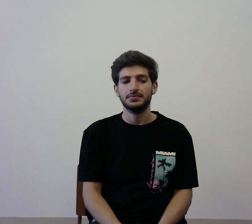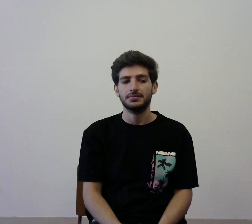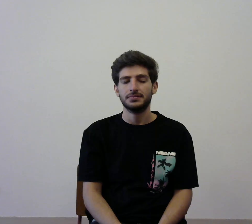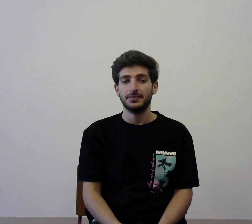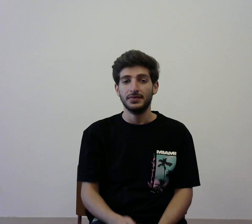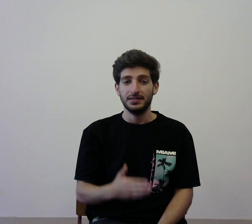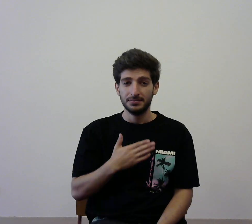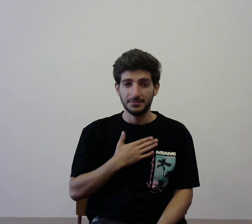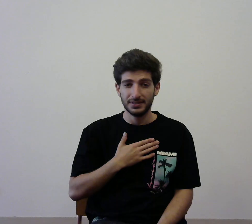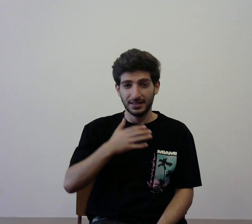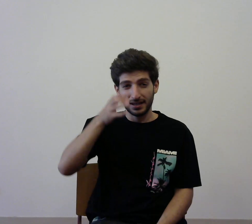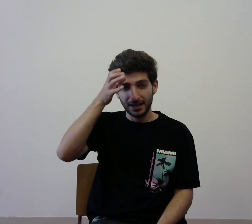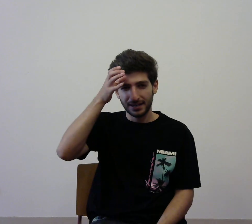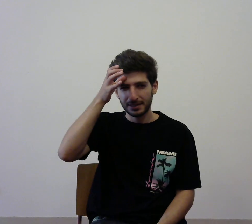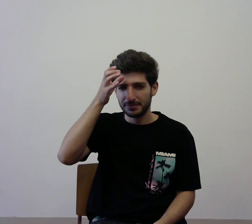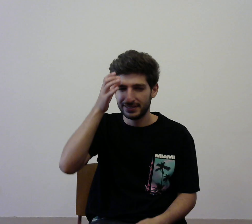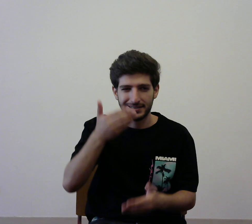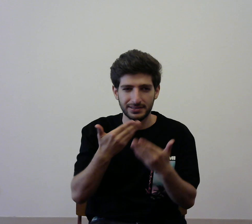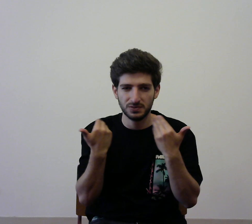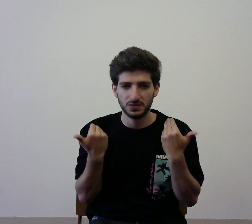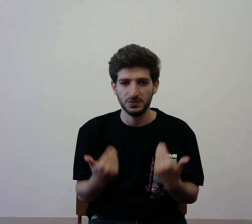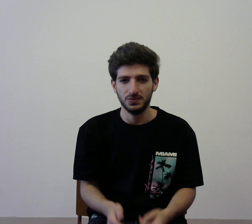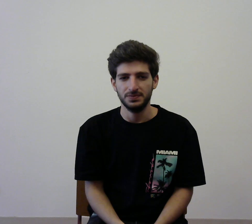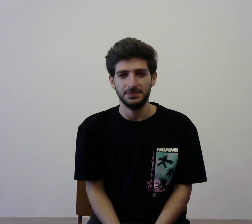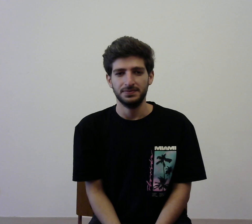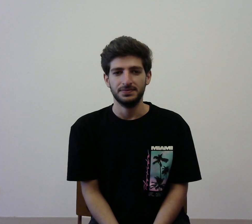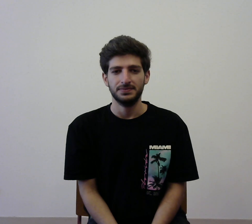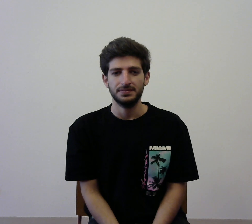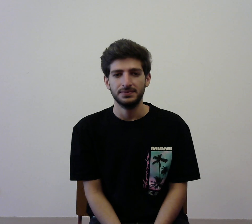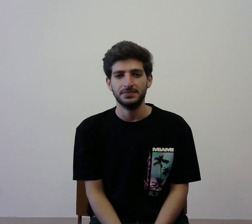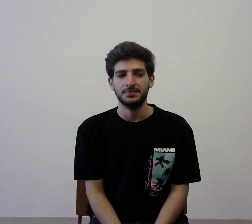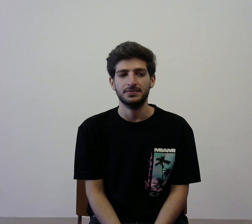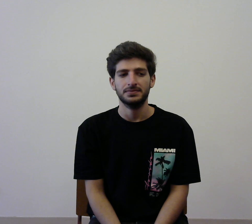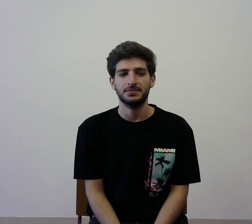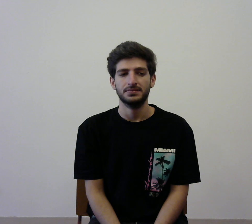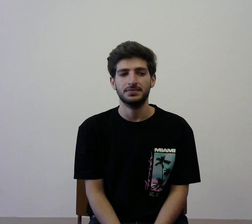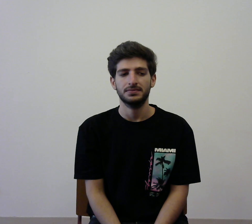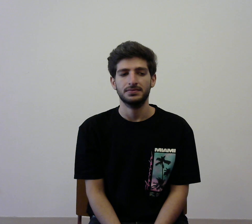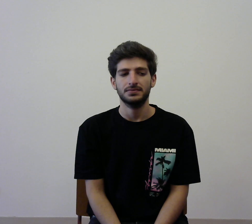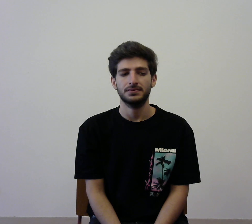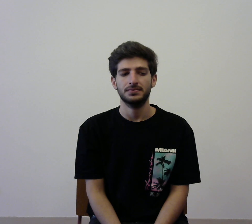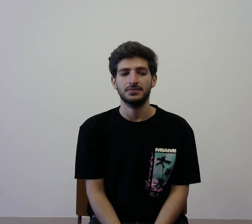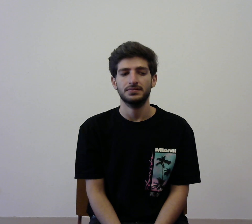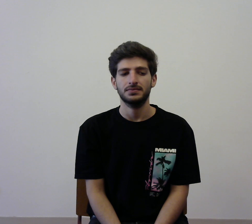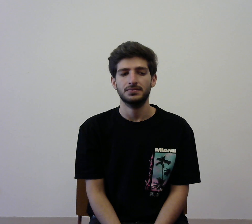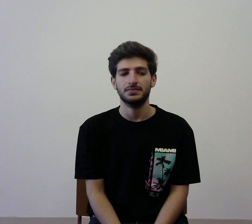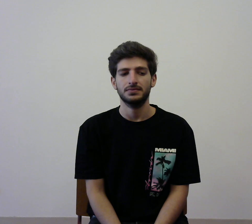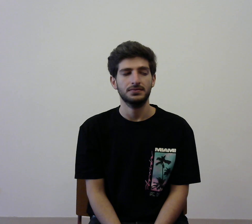Mənim ali təhsilim yoxdur